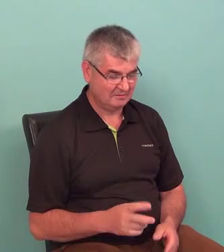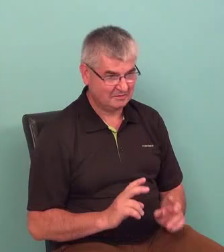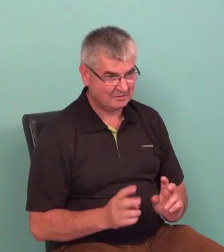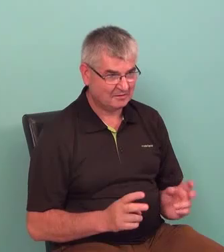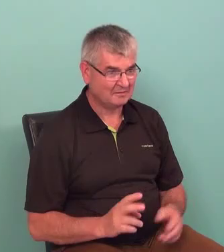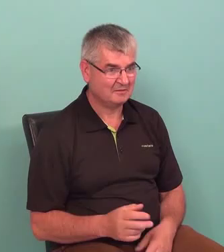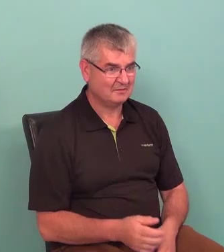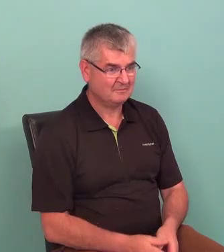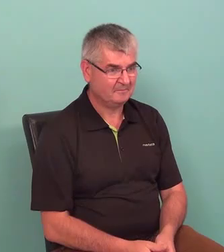Dyskoteka.